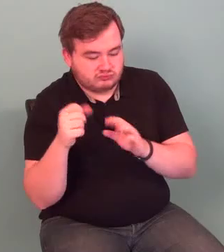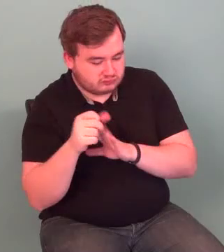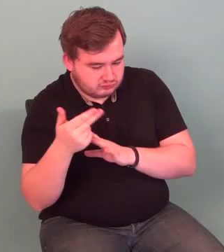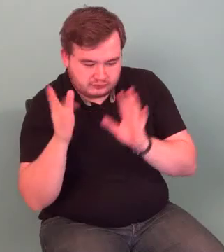Do niedzieli.